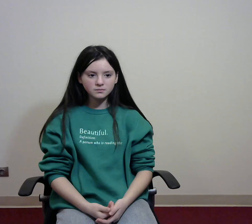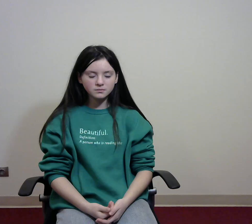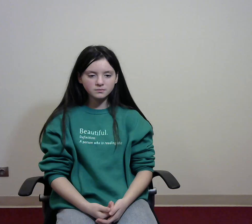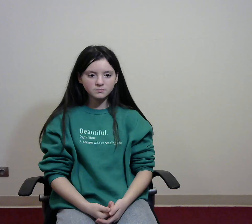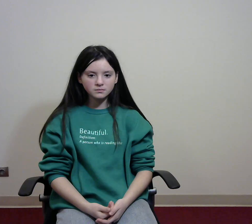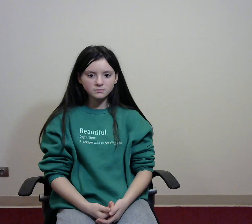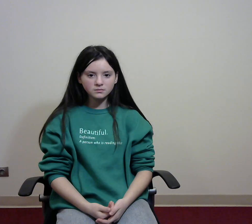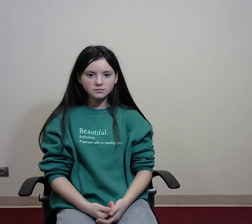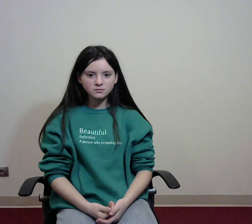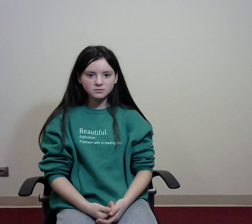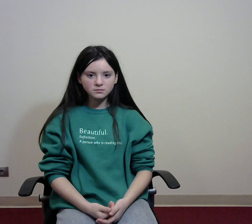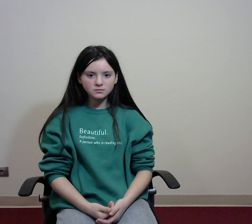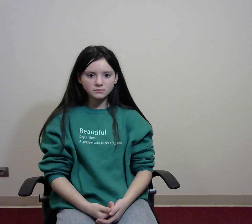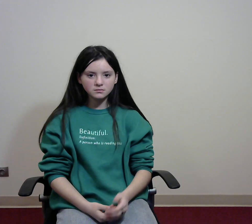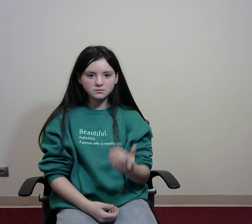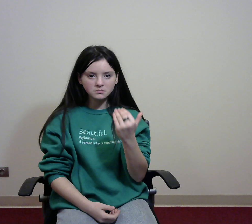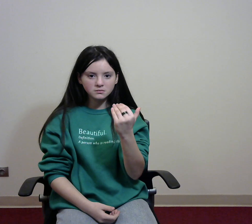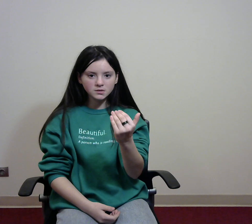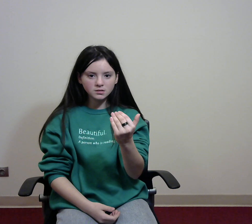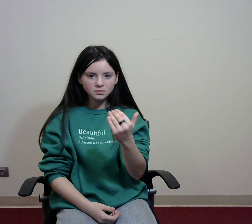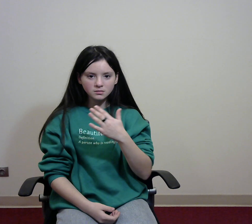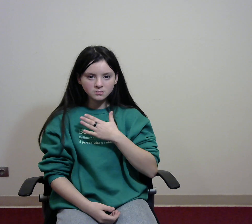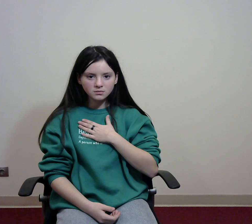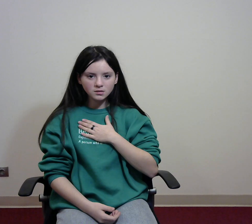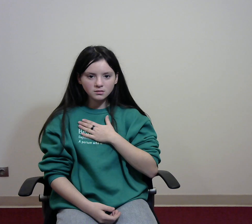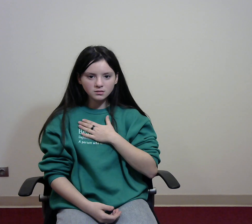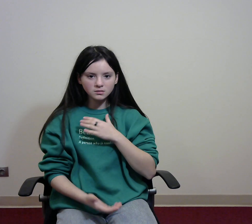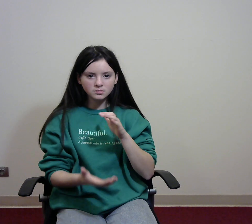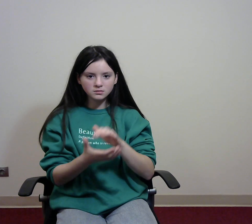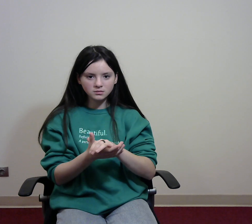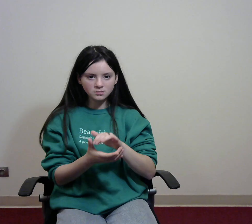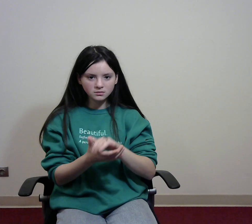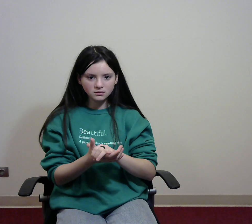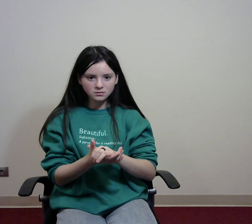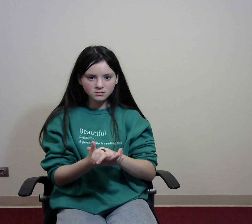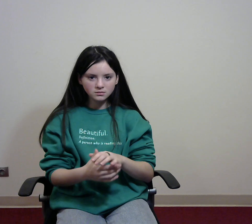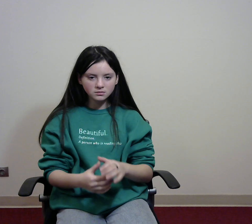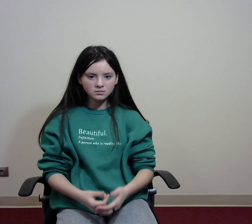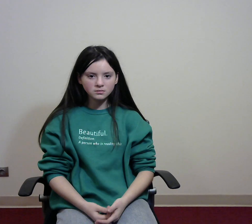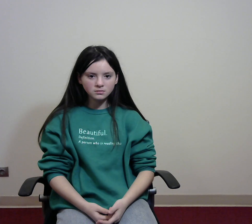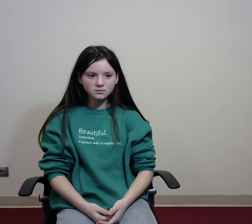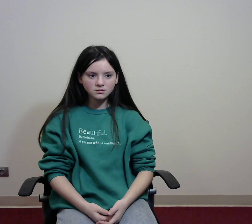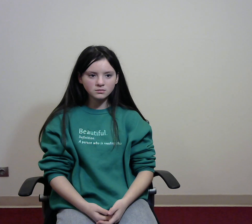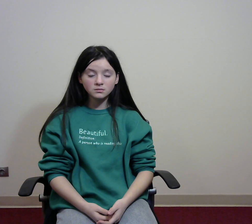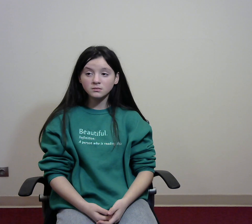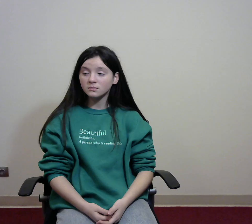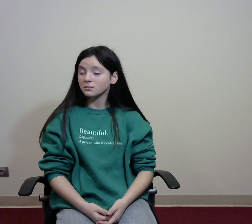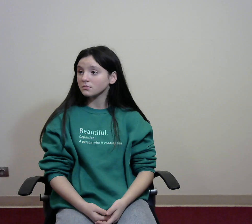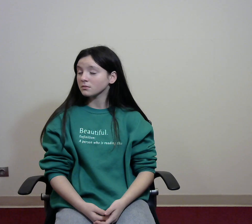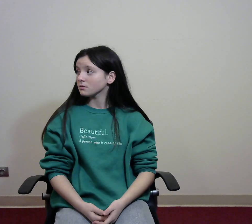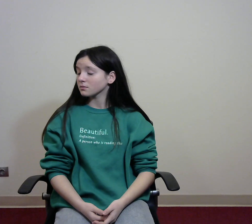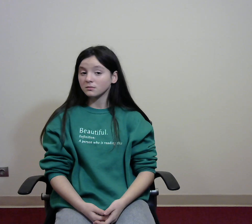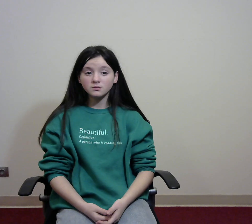Siz mənə tanış gəlirsiniz